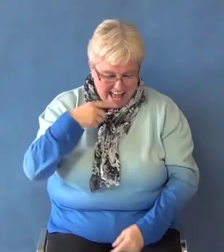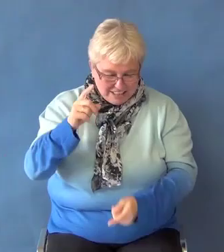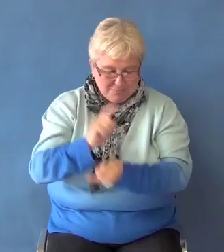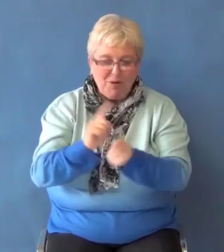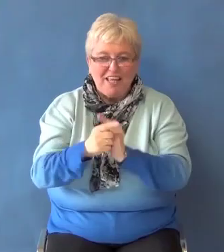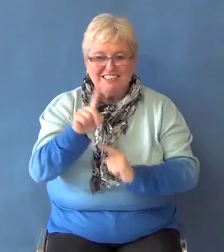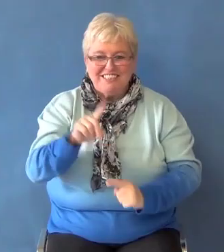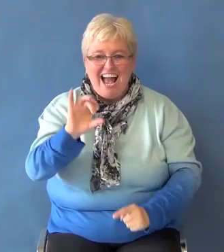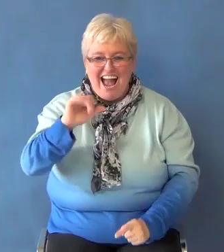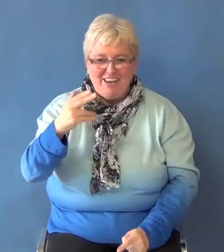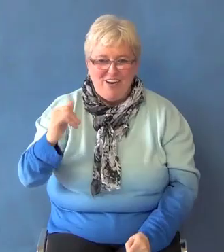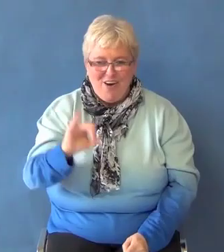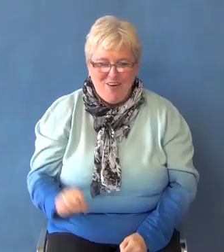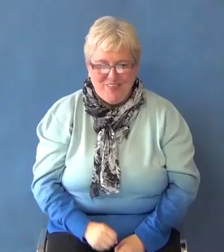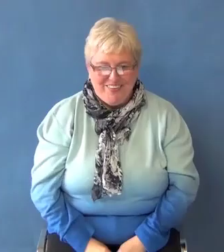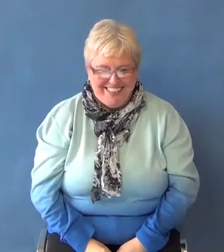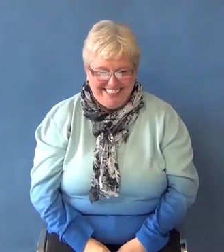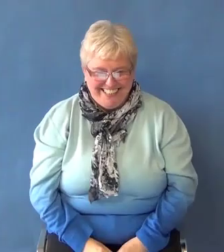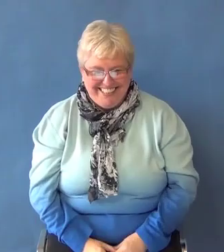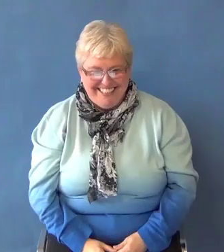Spotykam się z Anią.